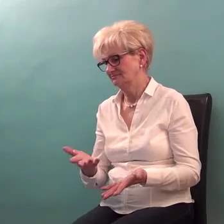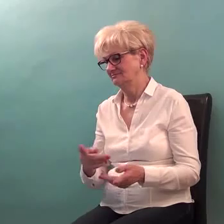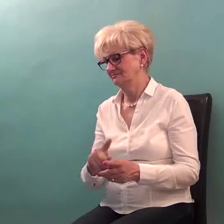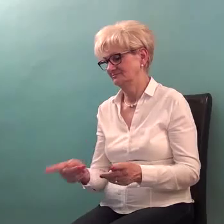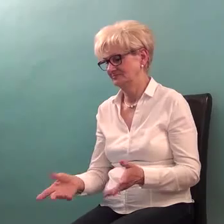Po...